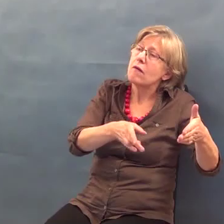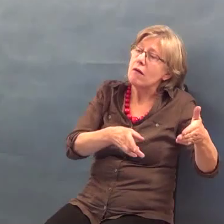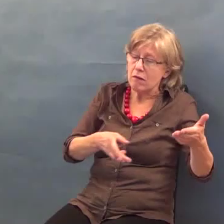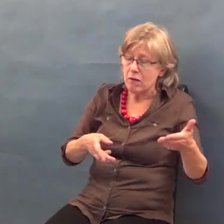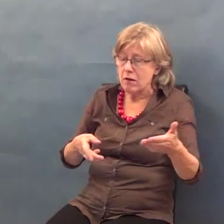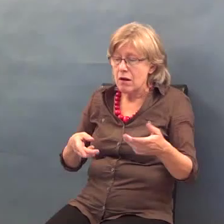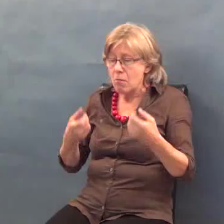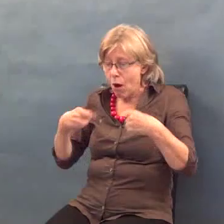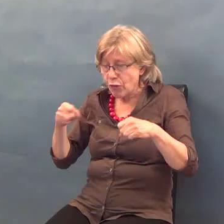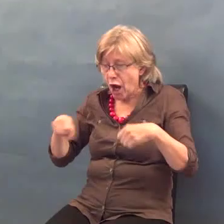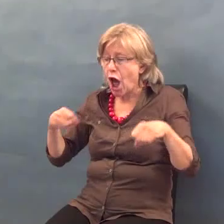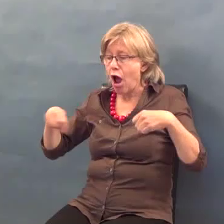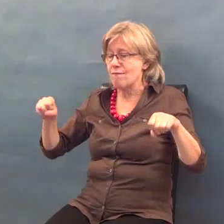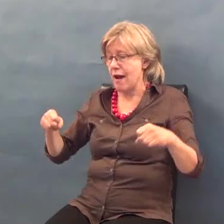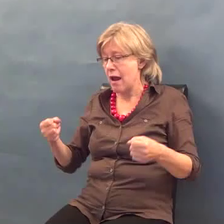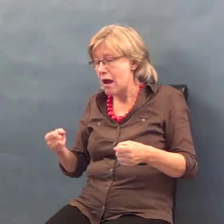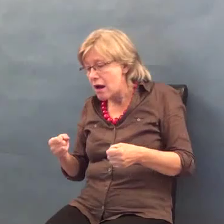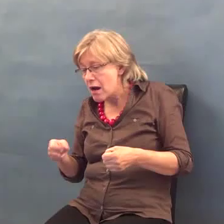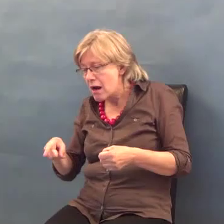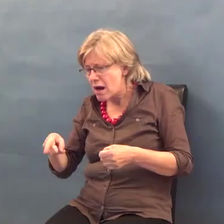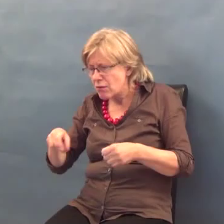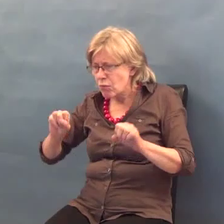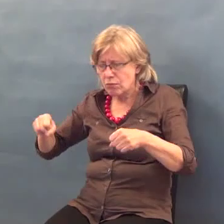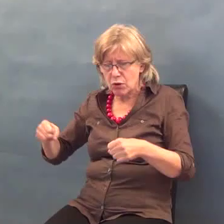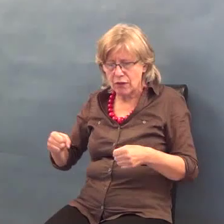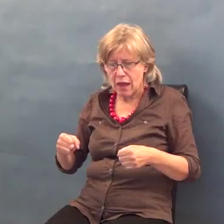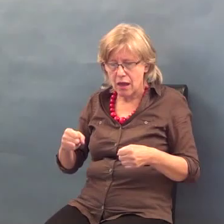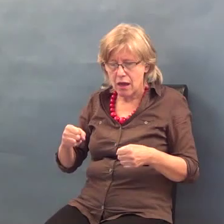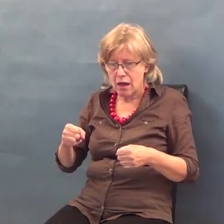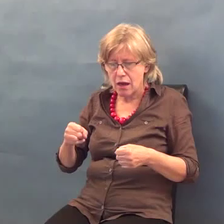Motor i skuter.